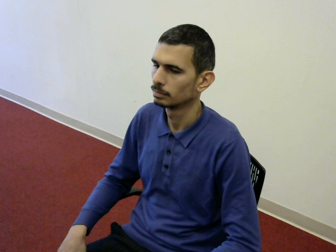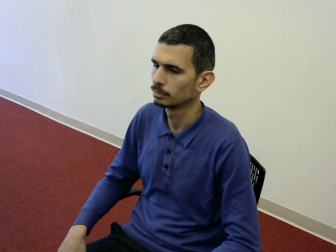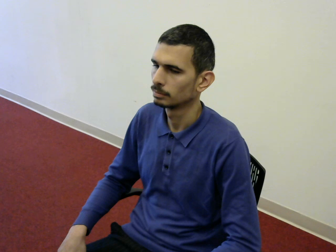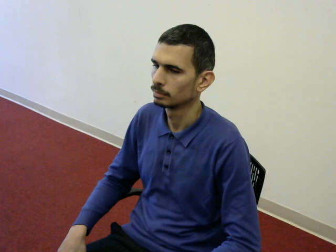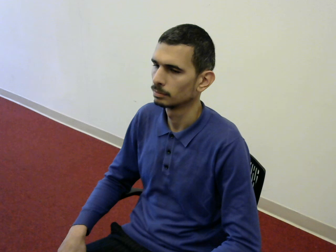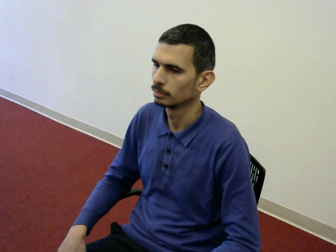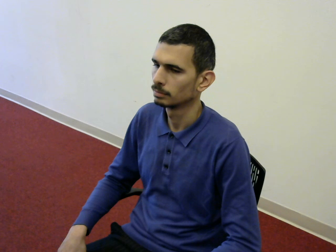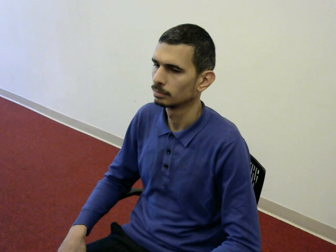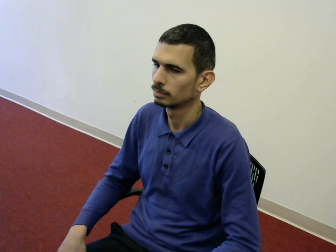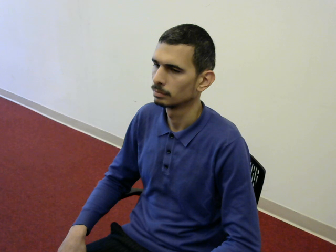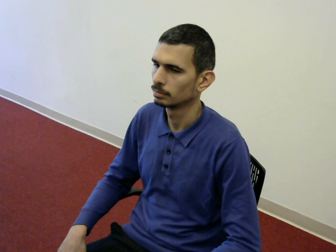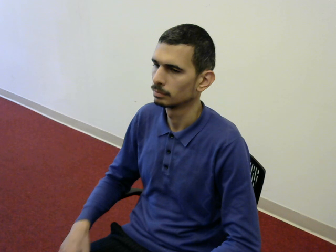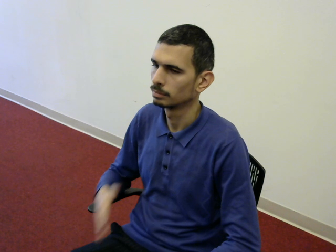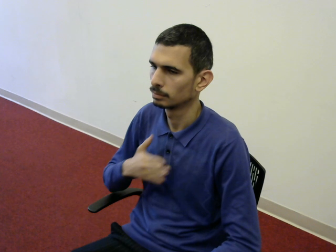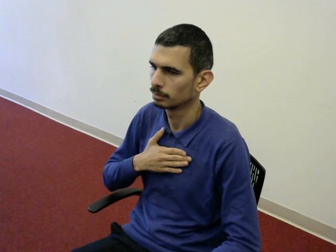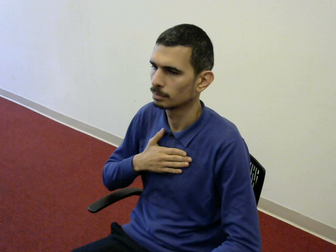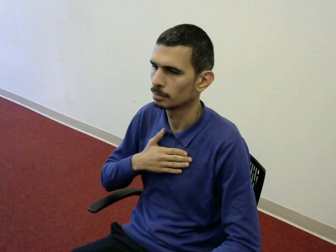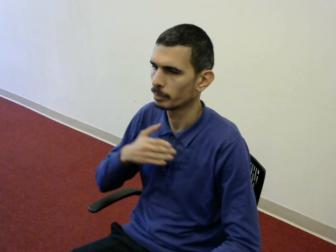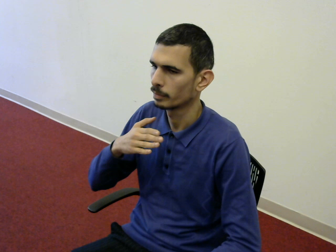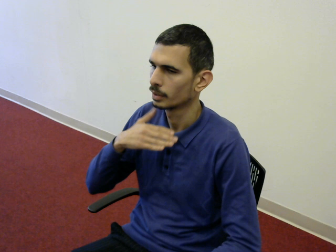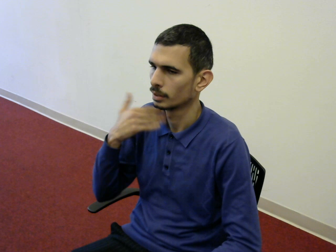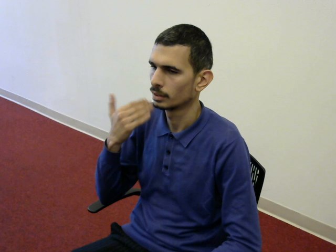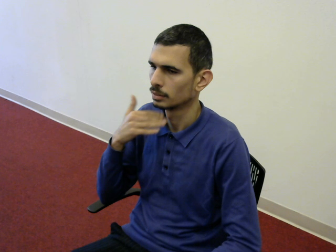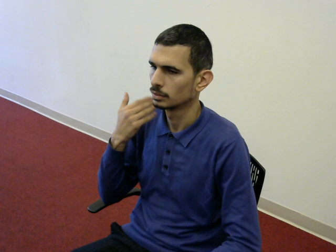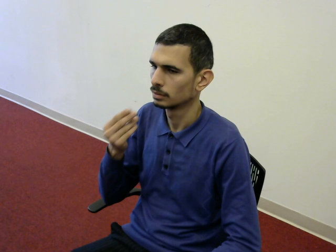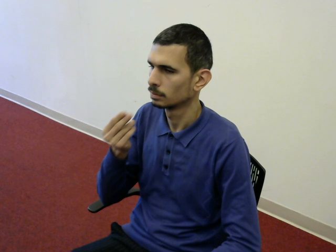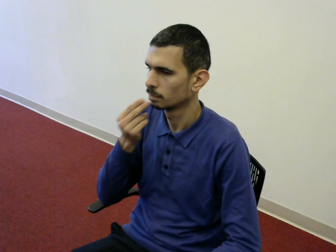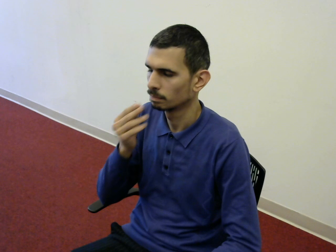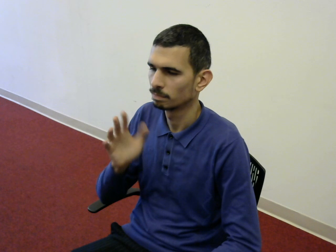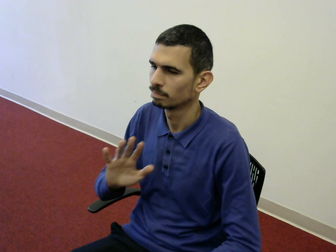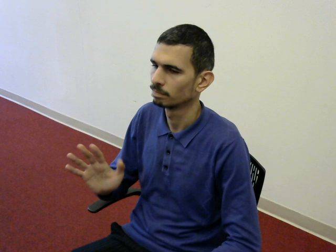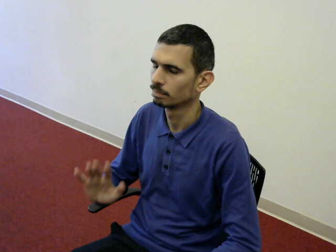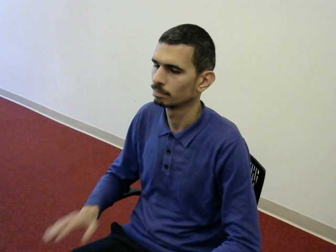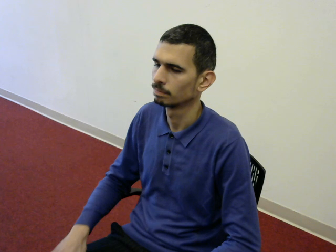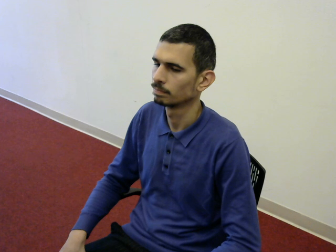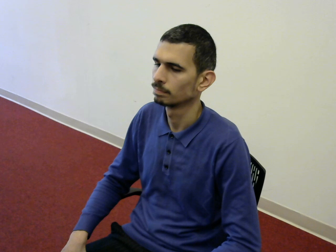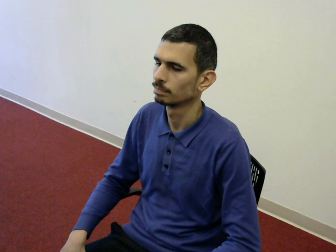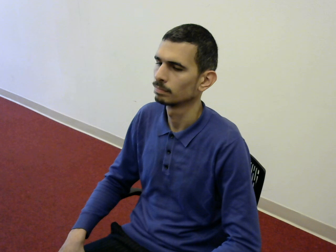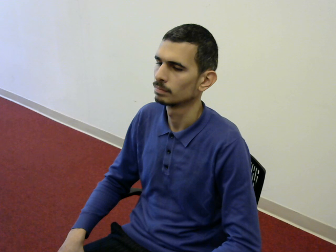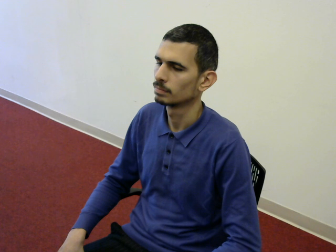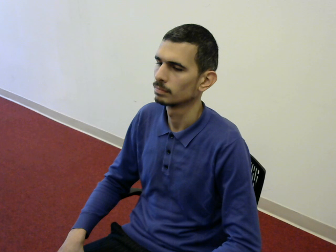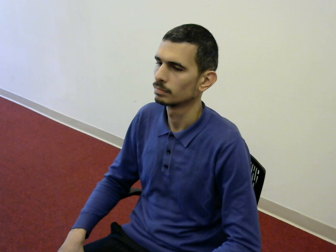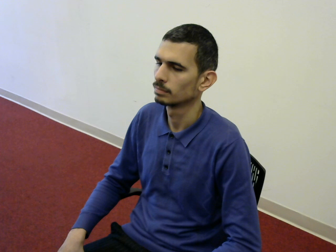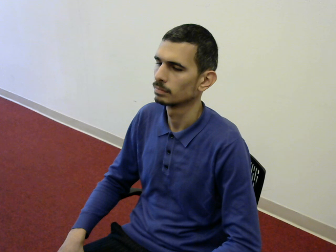Mən ət yemirəm